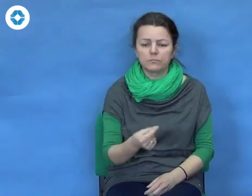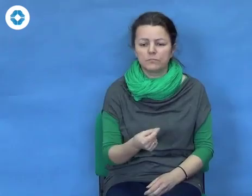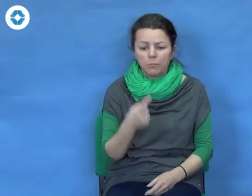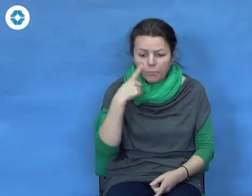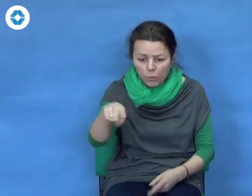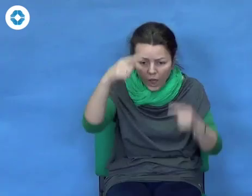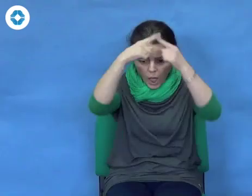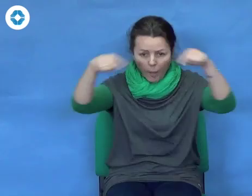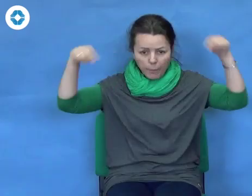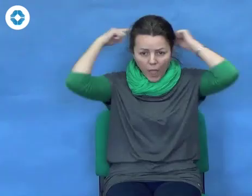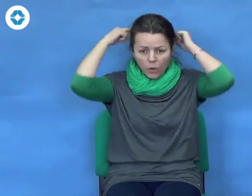Nagle zauważyli kapelusz.